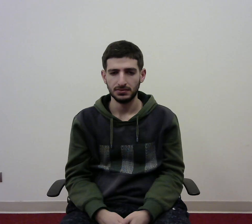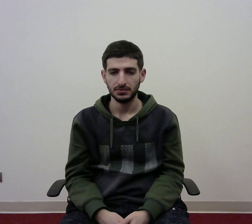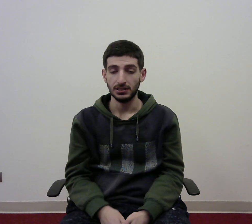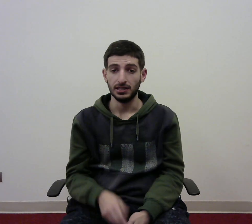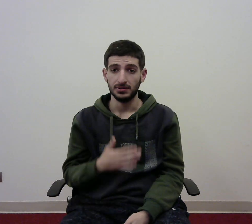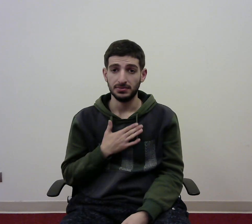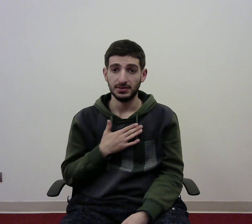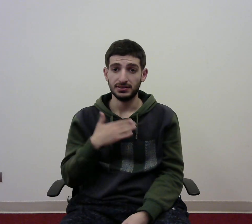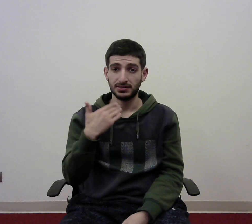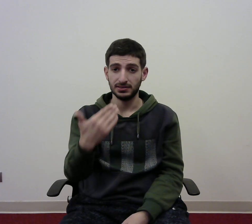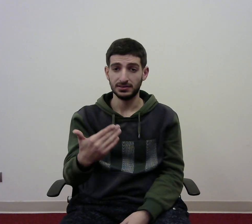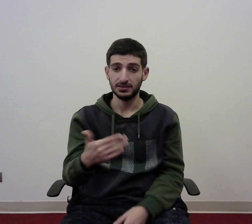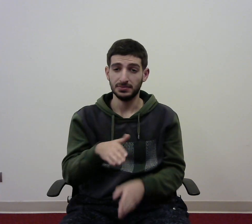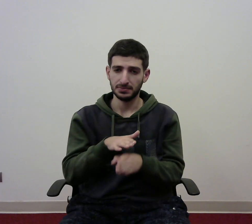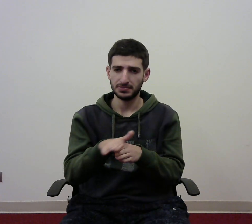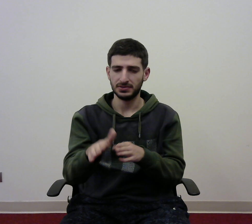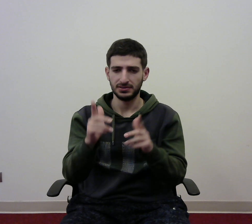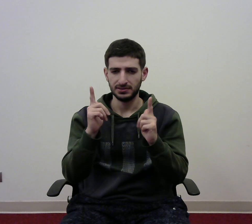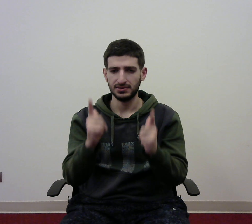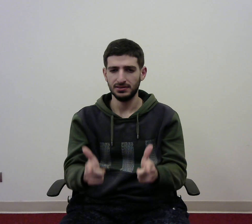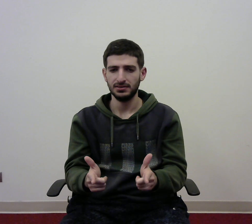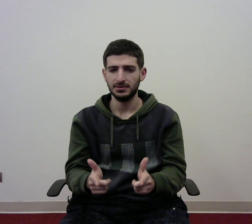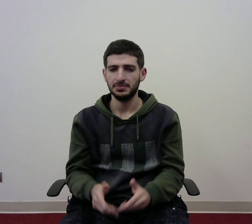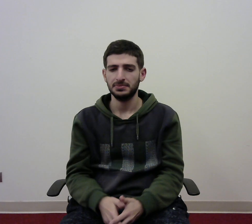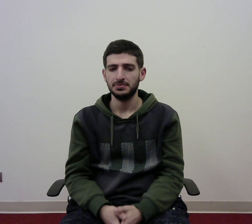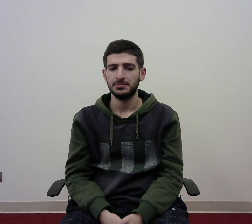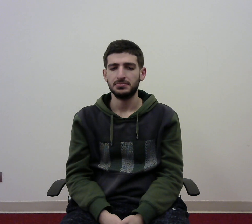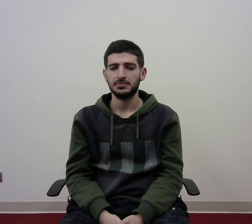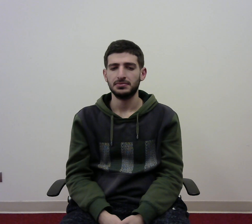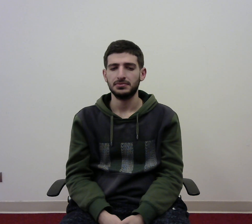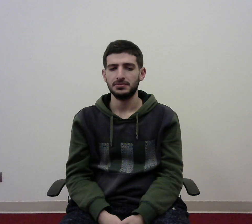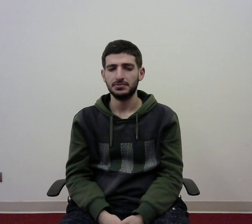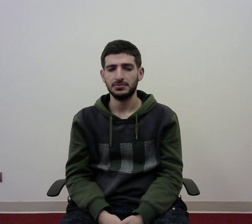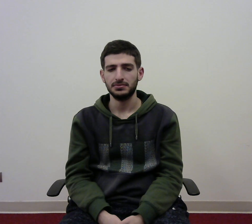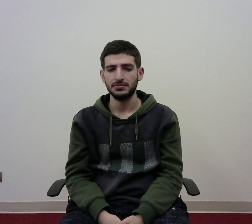Mən sizinlə tamamilə razıyam